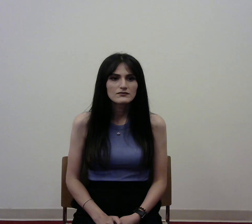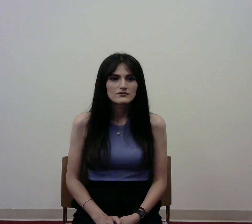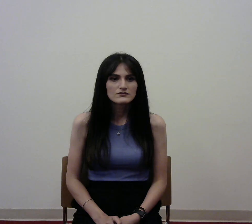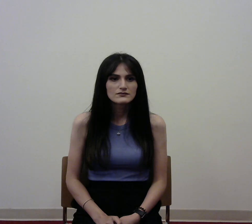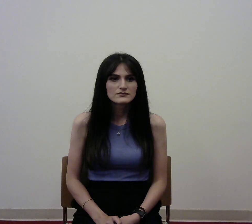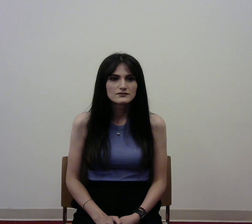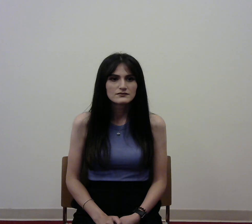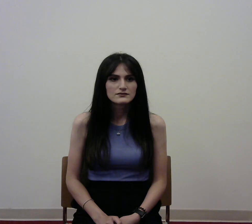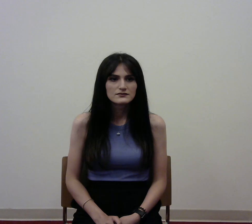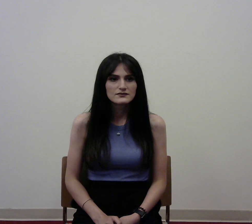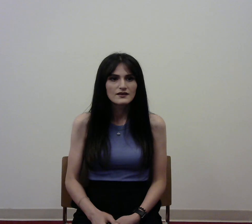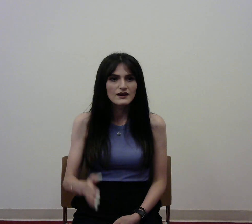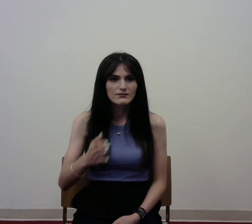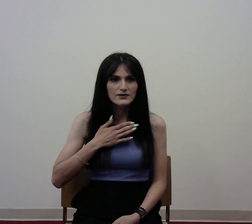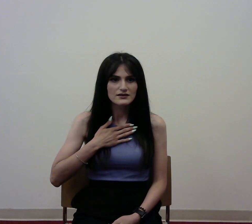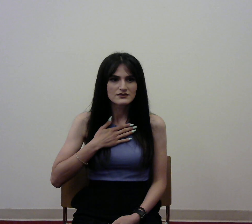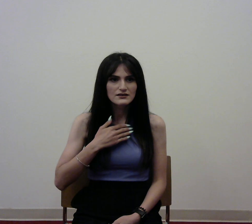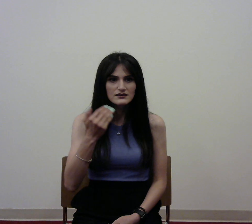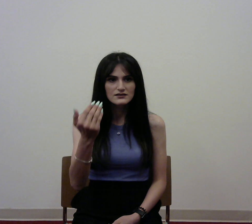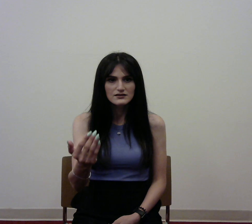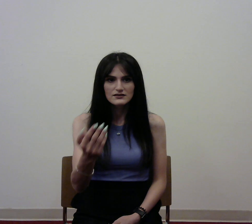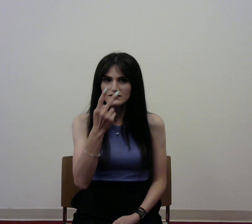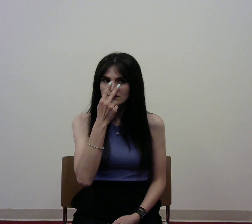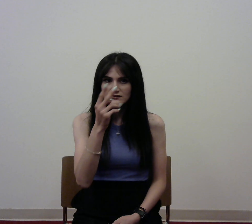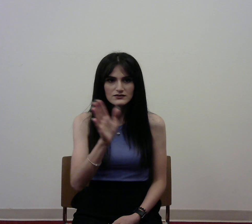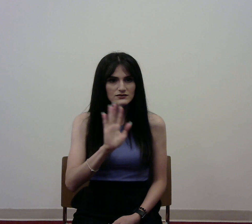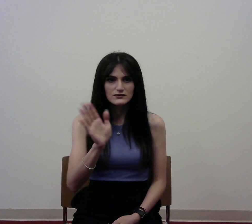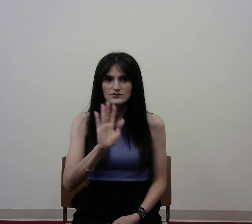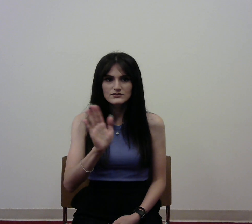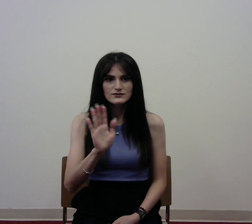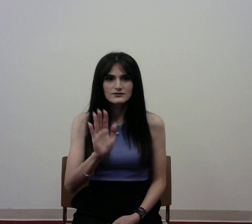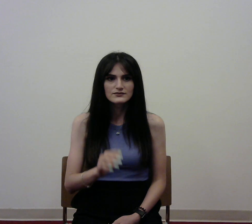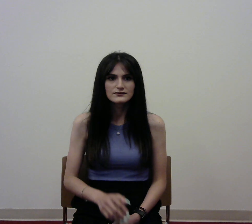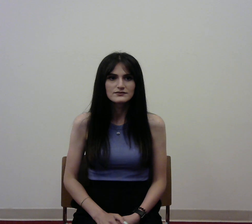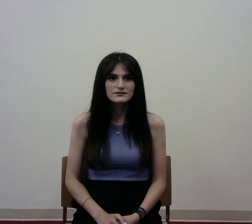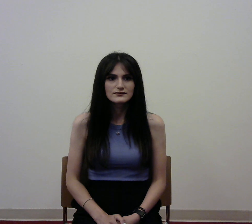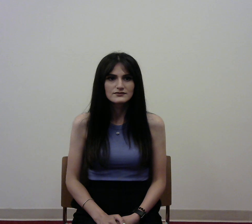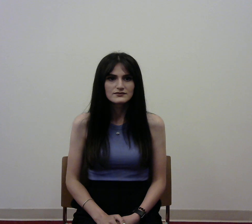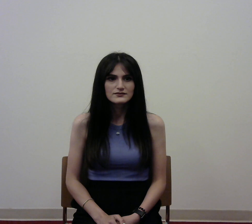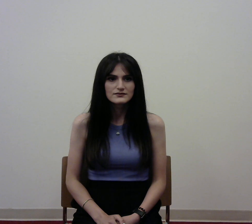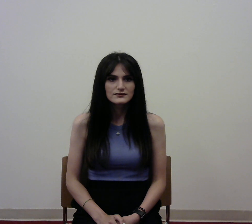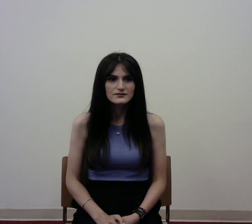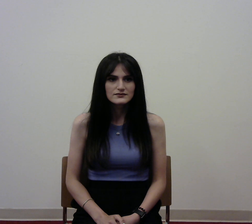Mən sizi görmürəm